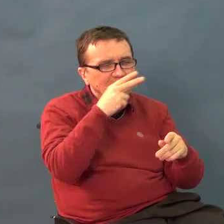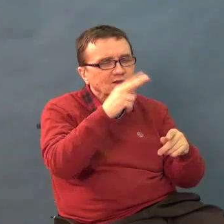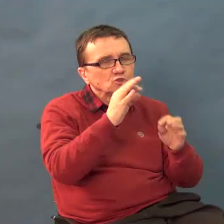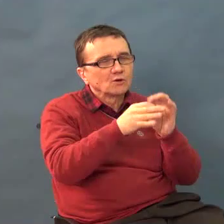Zobacz następne.